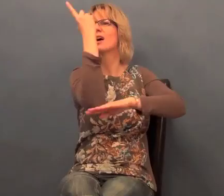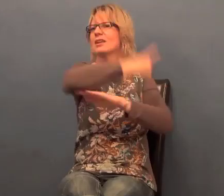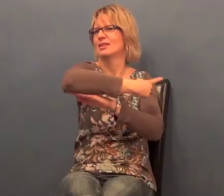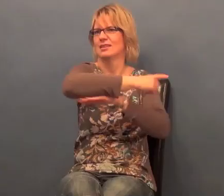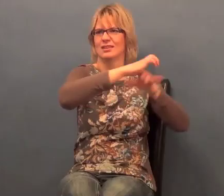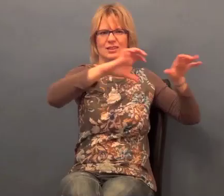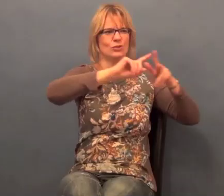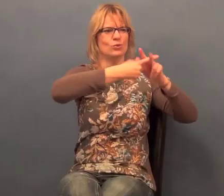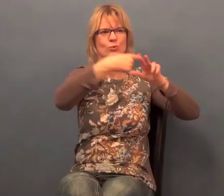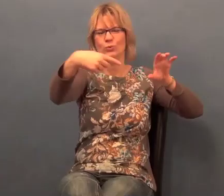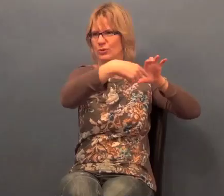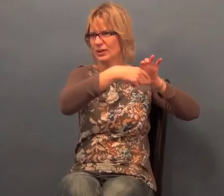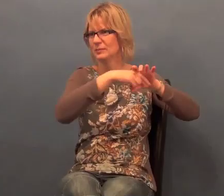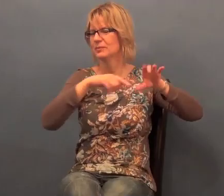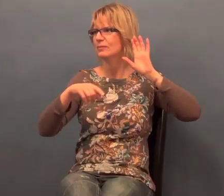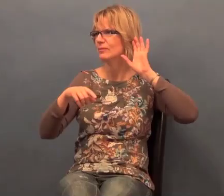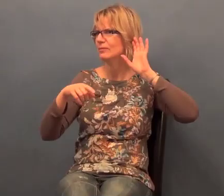W drzewie była dziura. Chłopiec nachylił się nad nią i nasłuchuje.